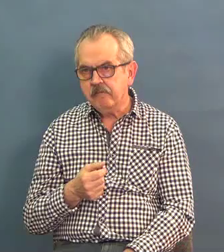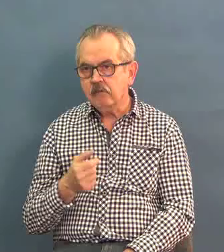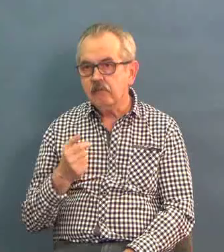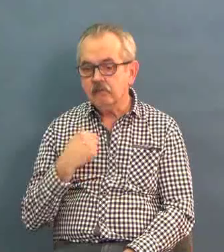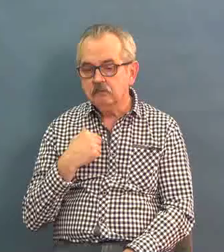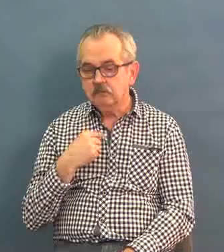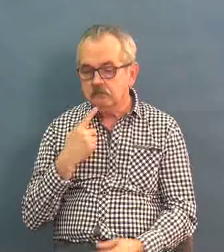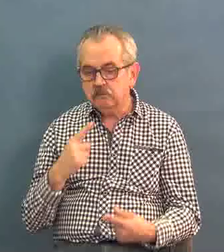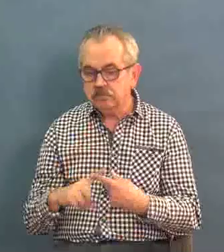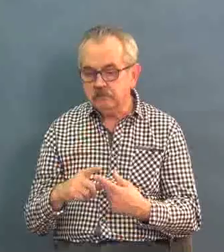Nie pasuje mi.